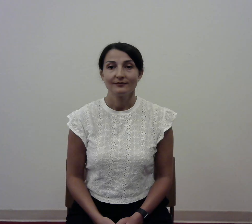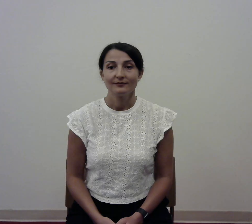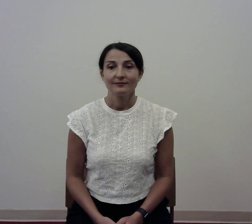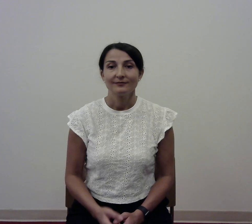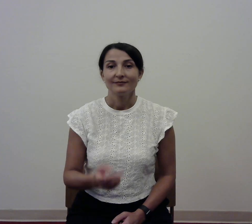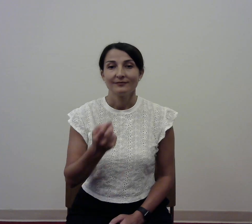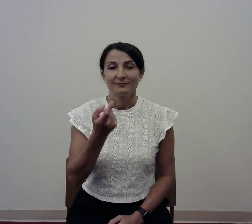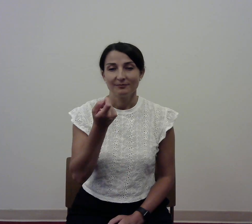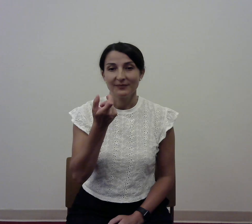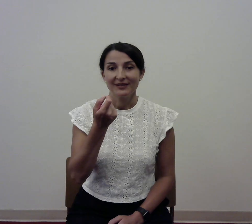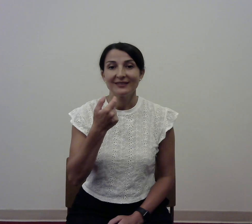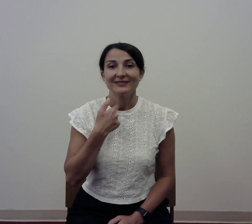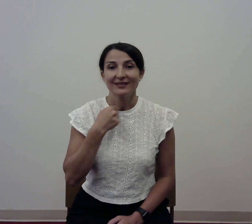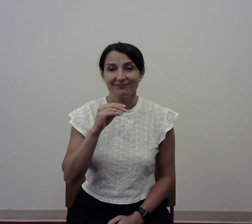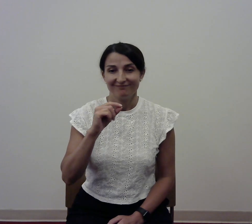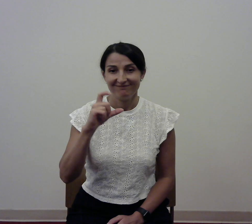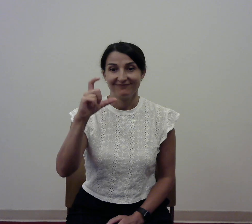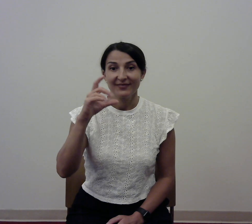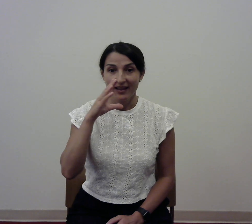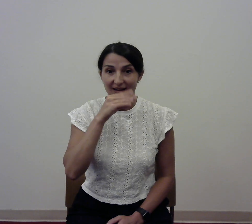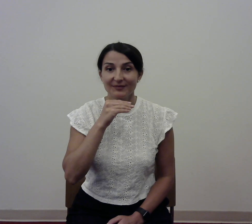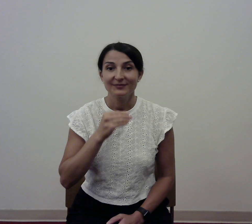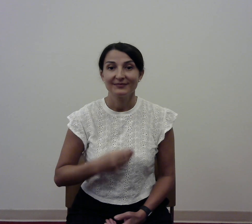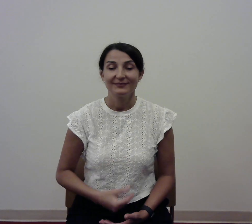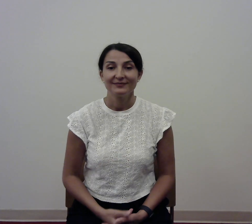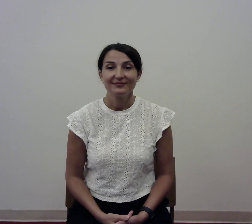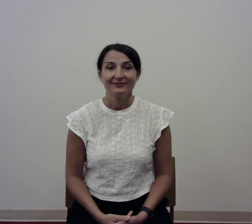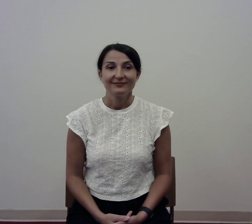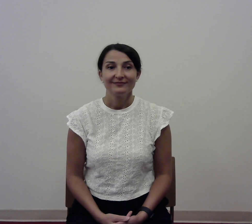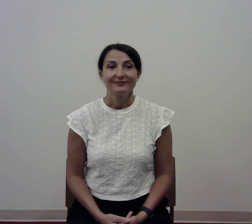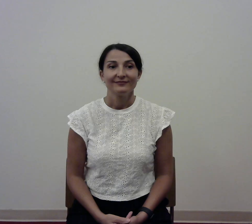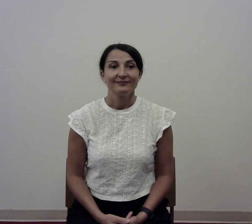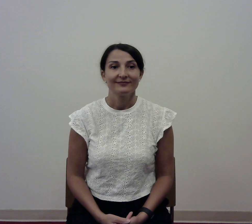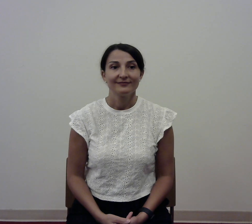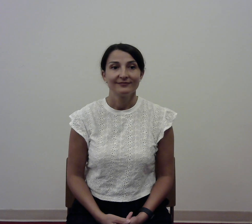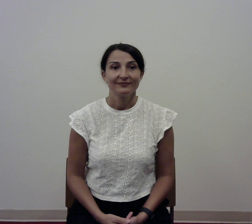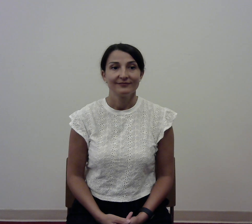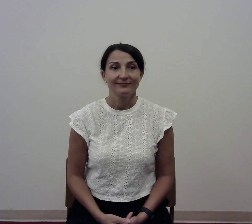Bir az ucadan deyə bilərsinizmi?